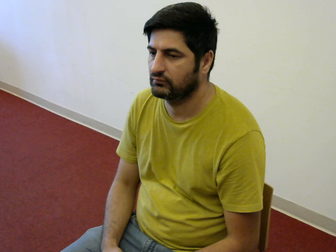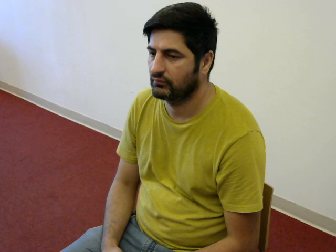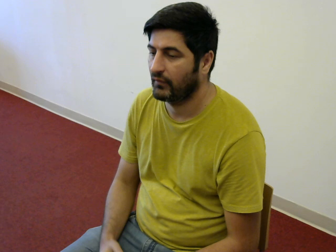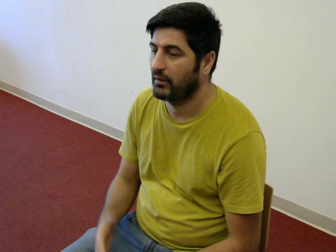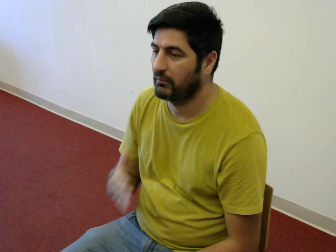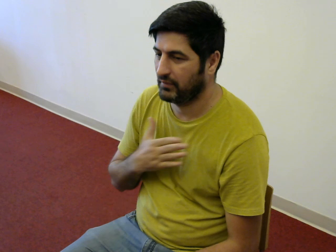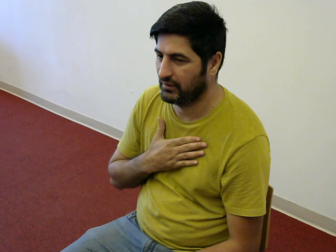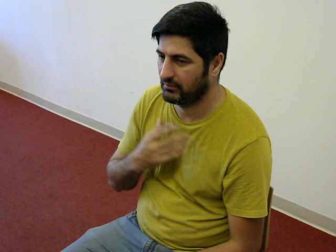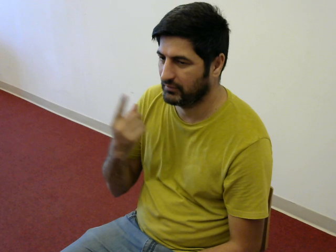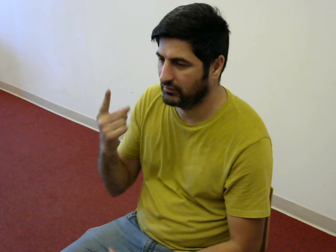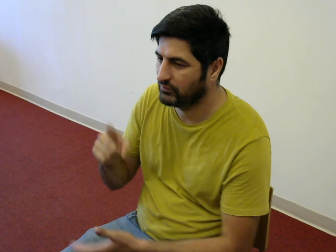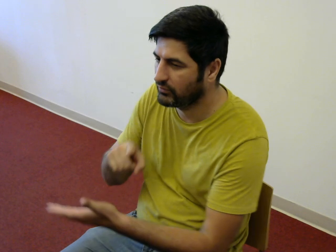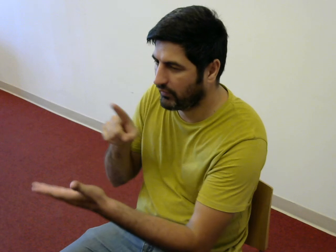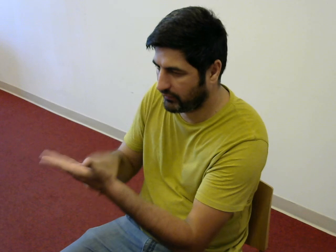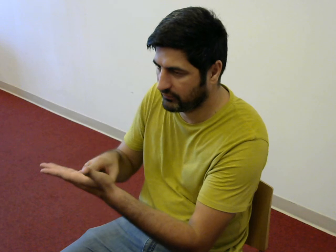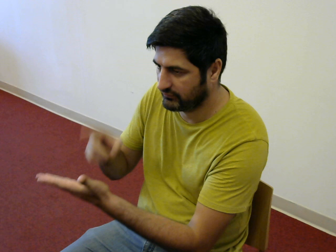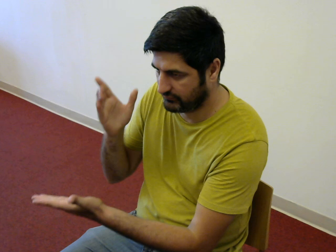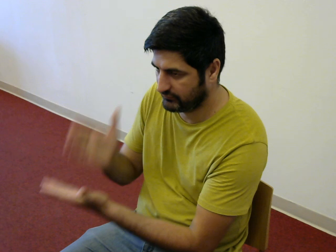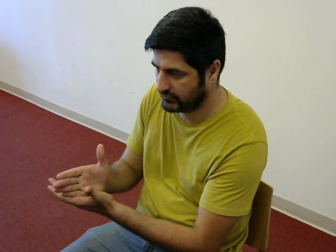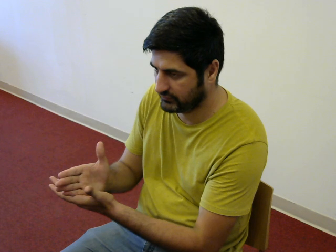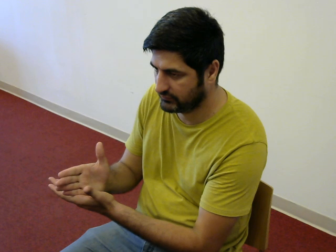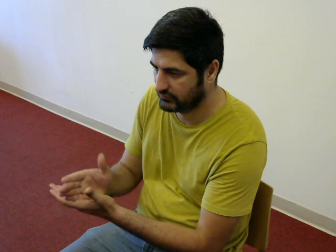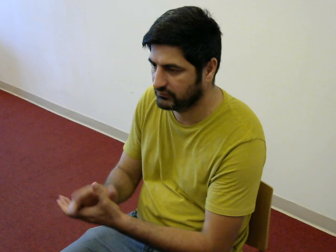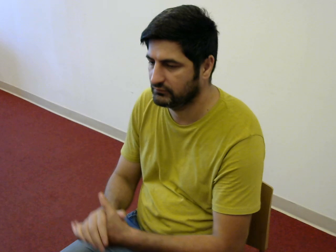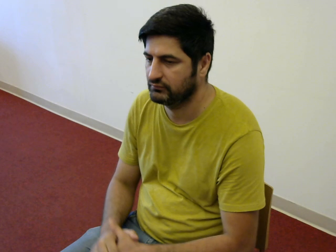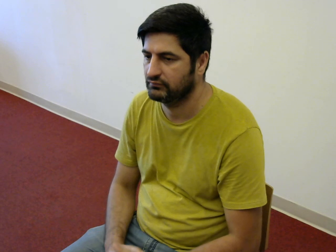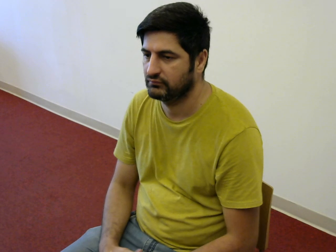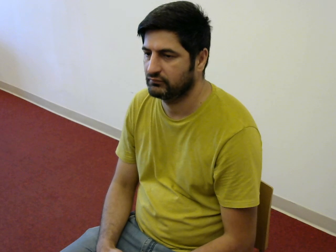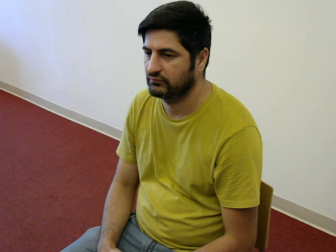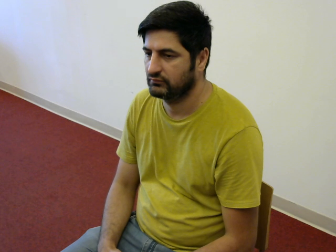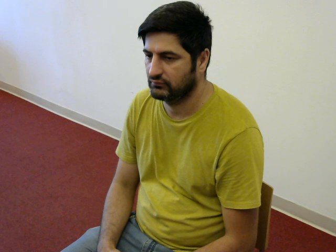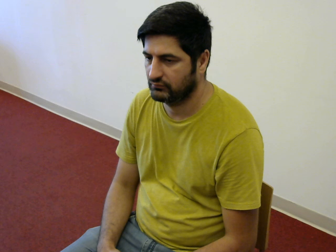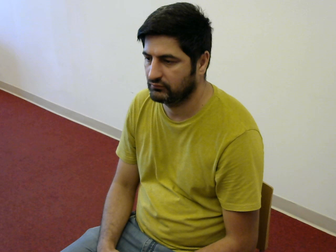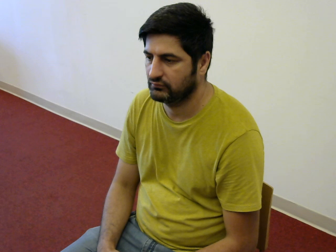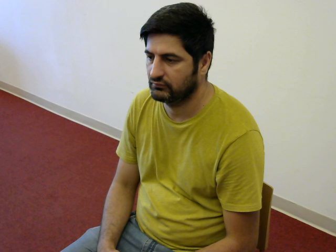Mənim bir sualım var